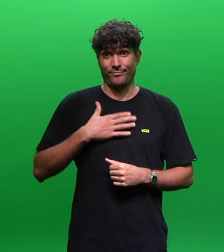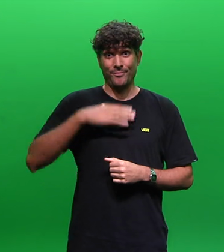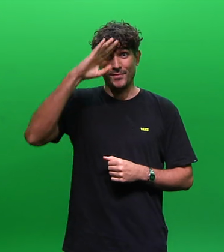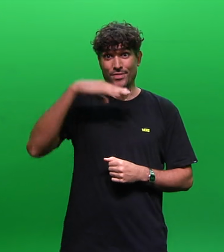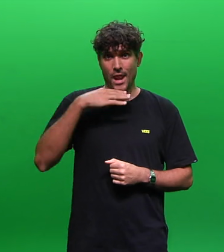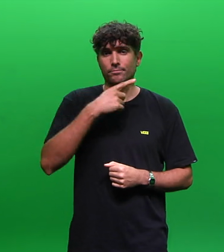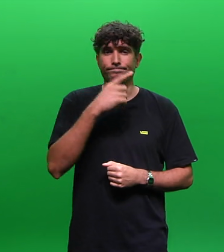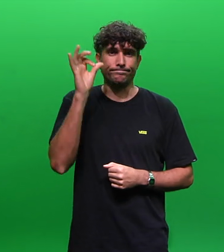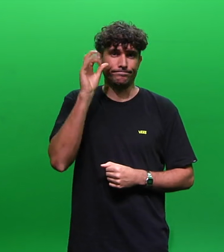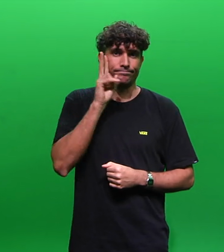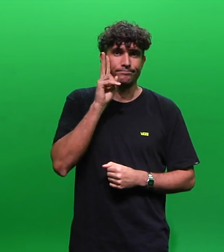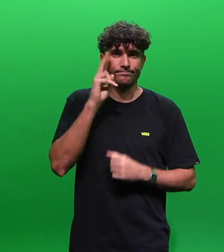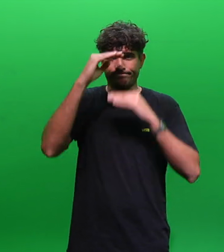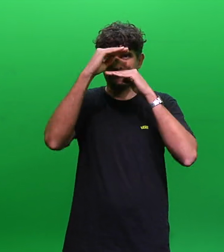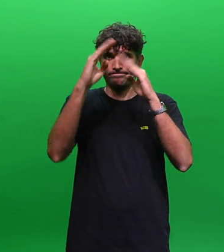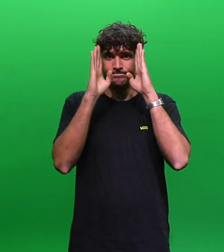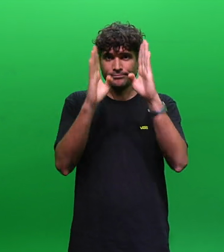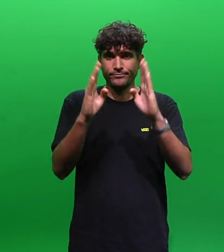El meu pare té Síndrome d'Usher, té el camp de visió reduït.